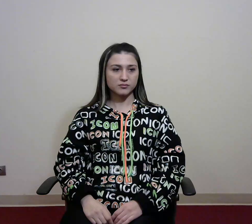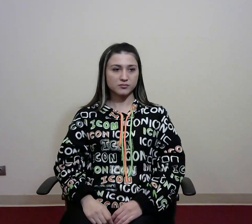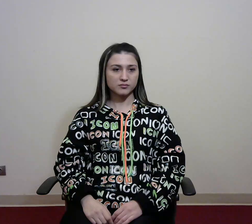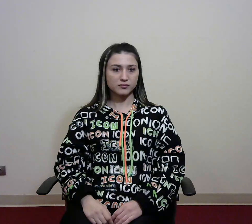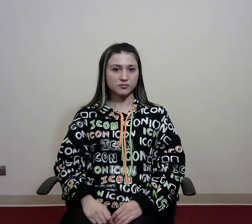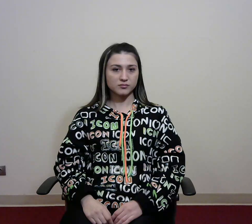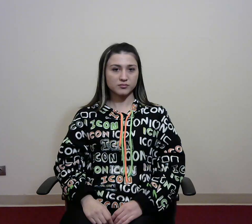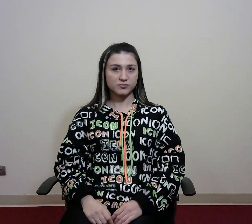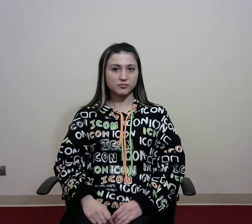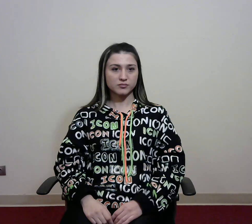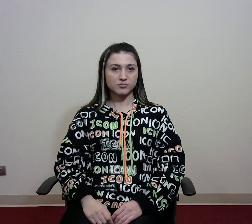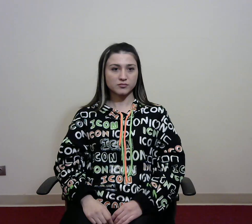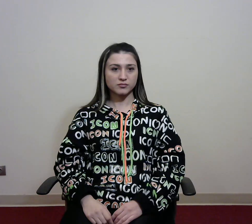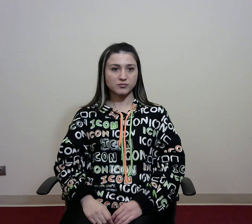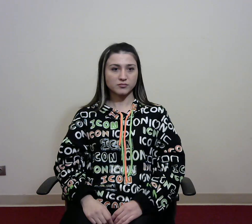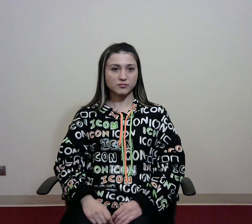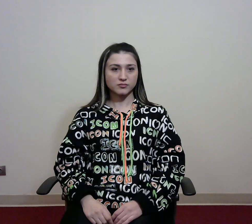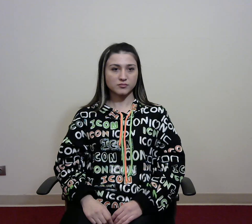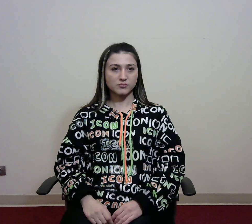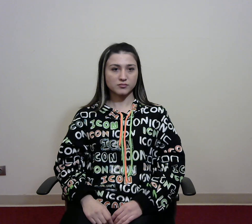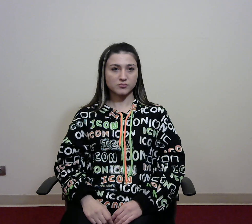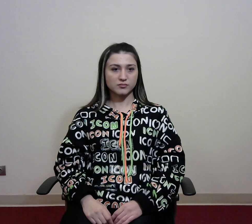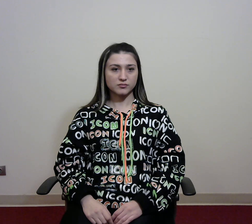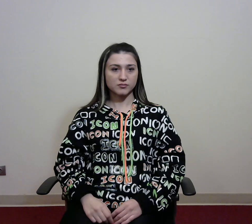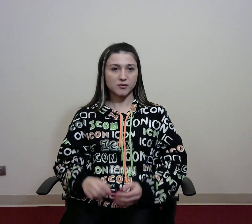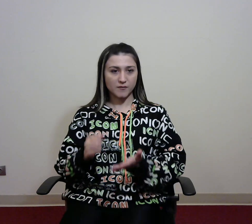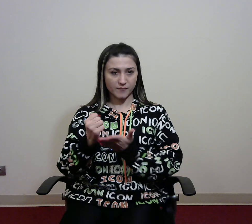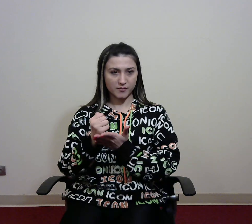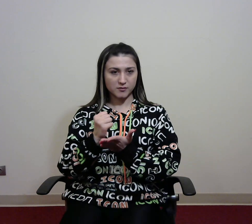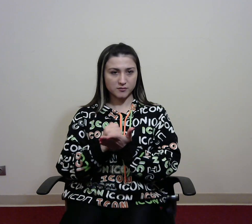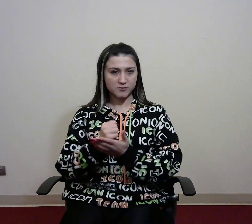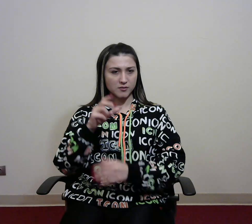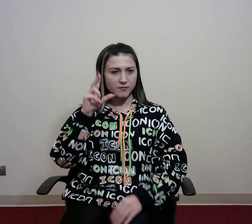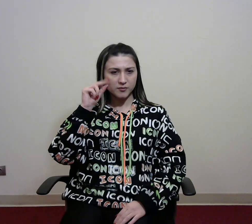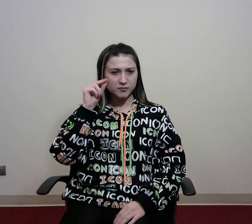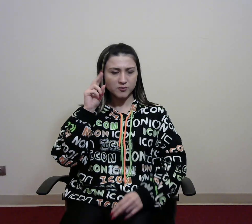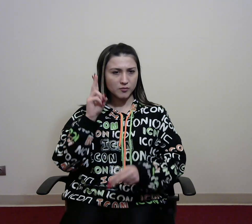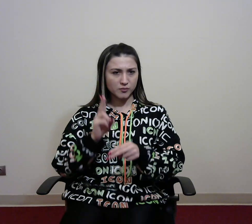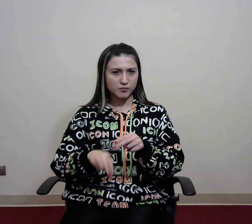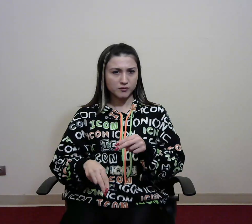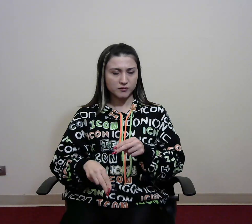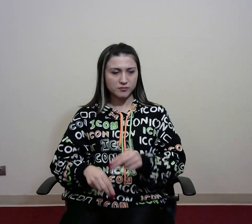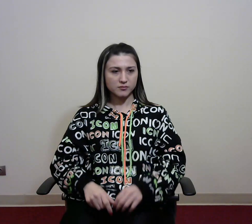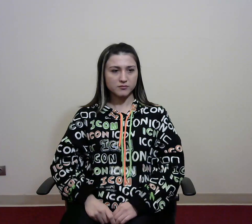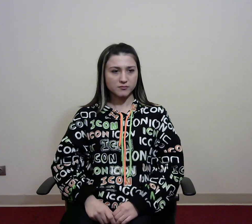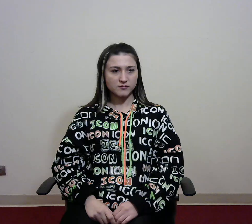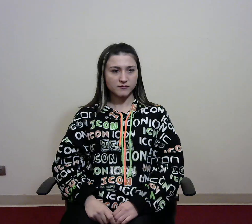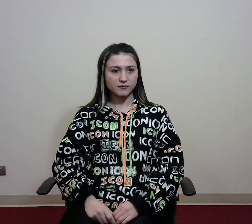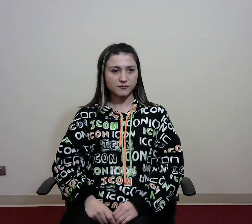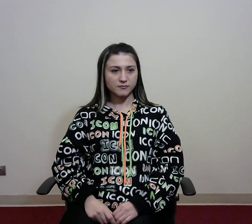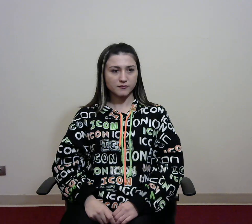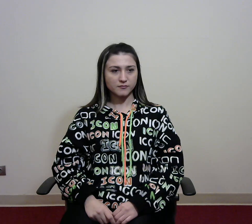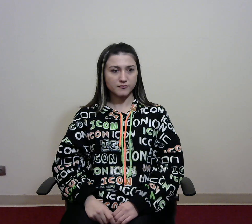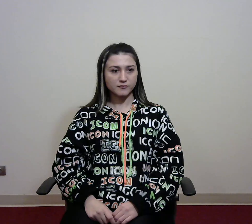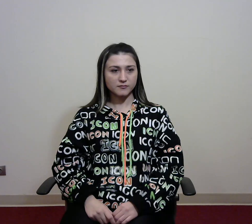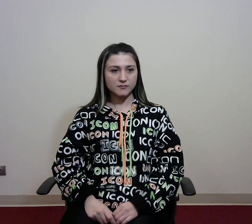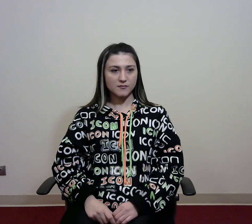Viza nə vaxt bitir?